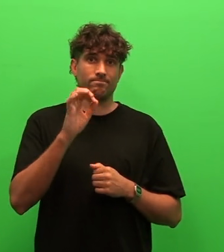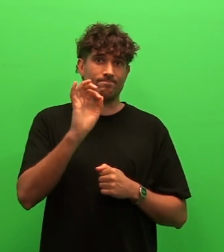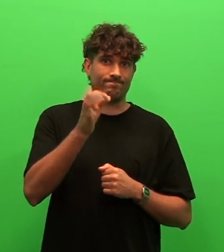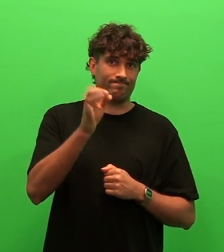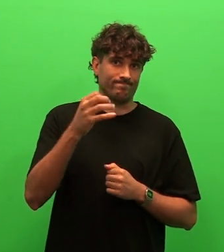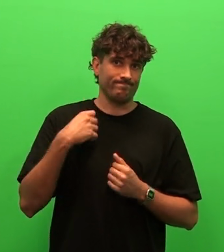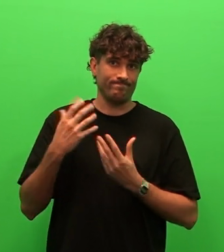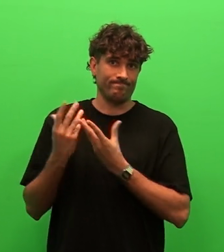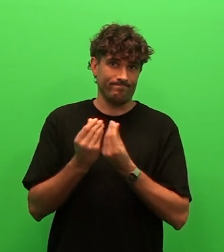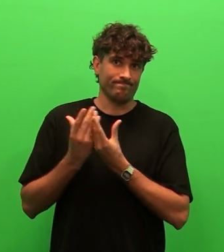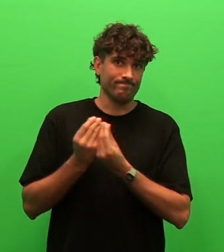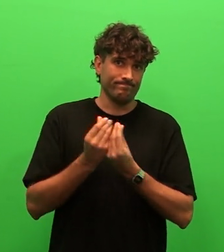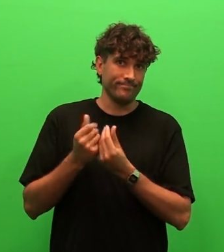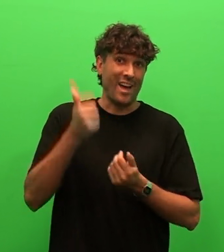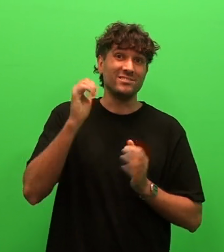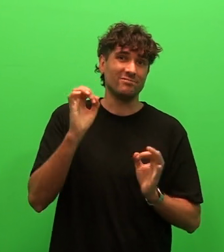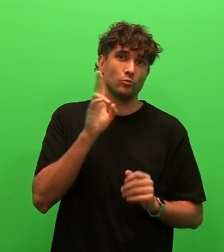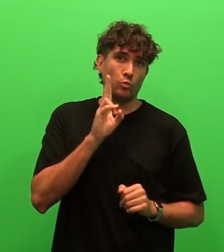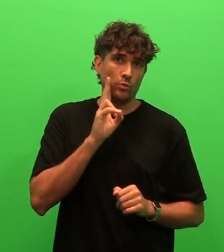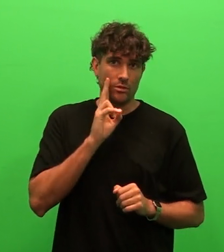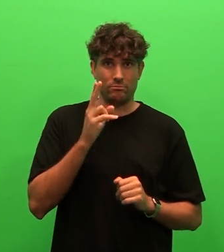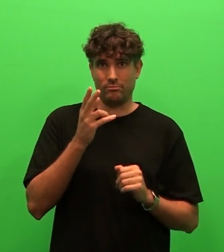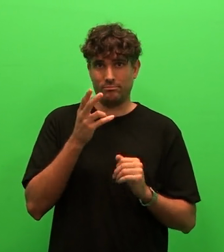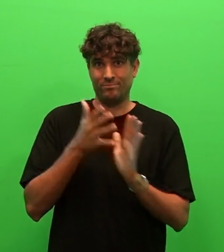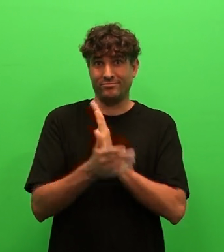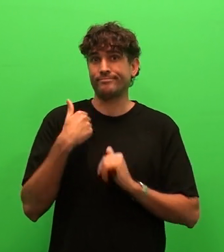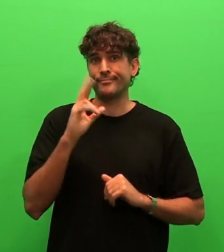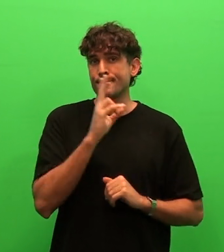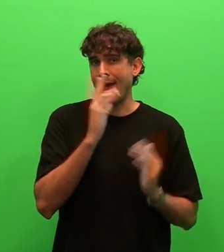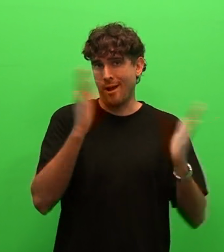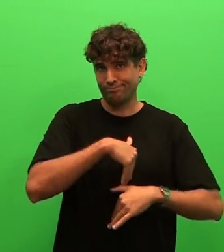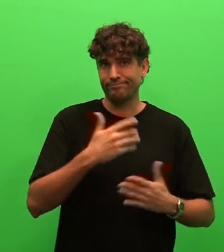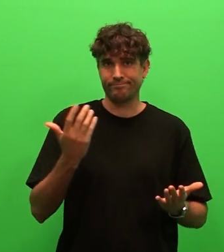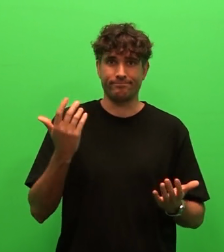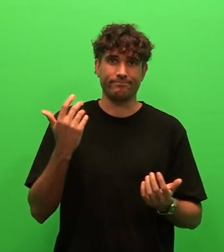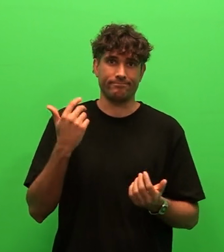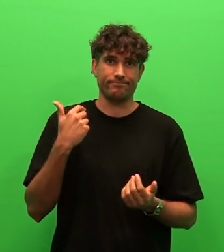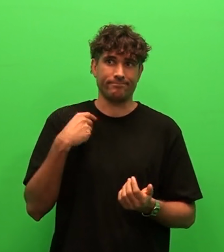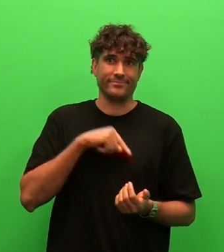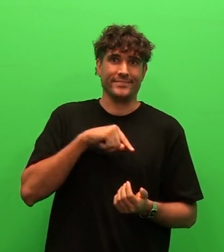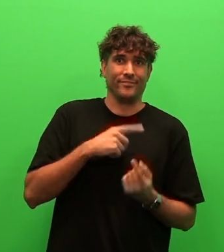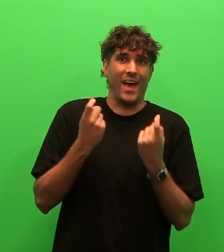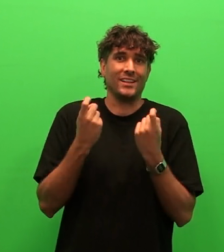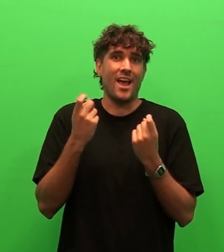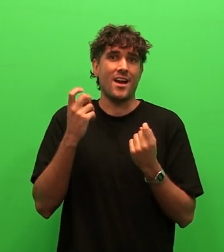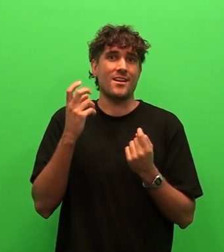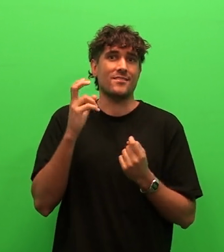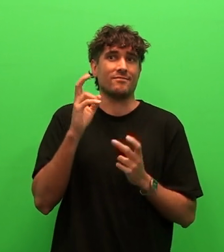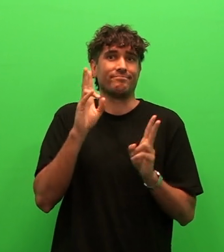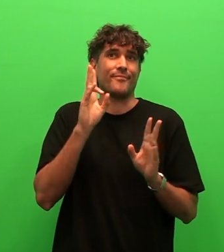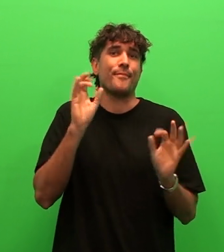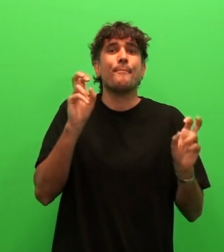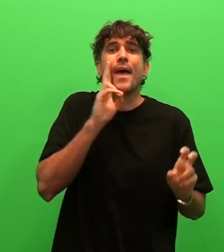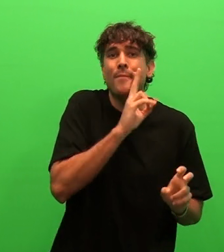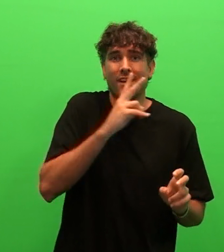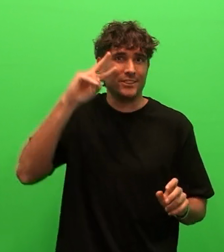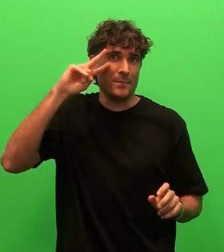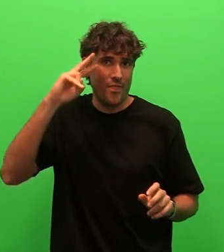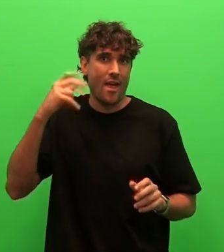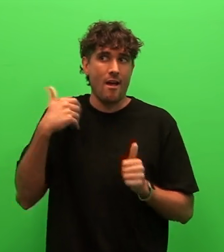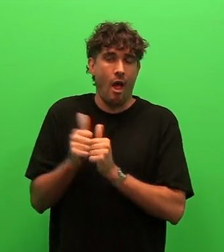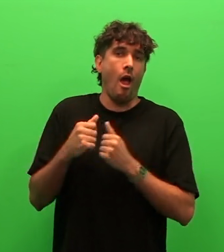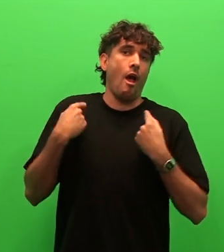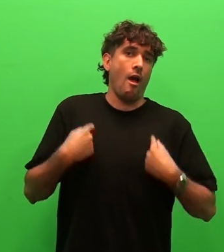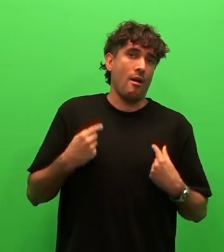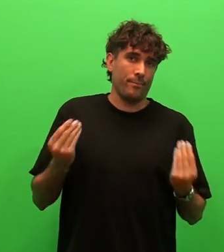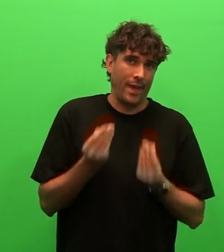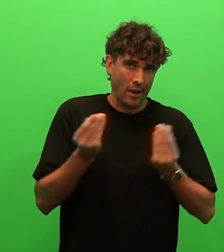Sí, qui més m'acompanya és la meva sogra, perquè no tinc mare, i sento que em falta l'experiència d'una mare, i quan m'acompanya em sento millor.